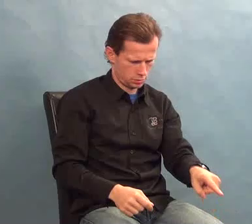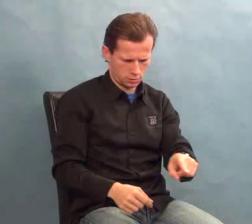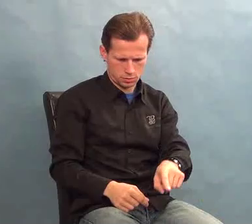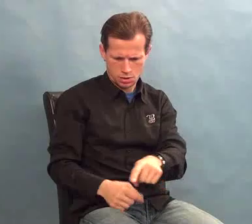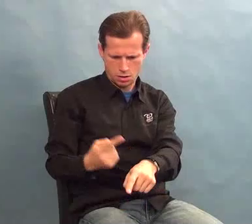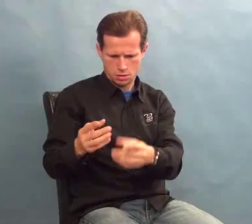Jeden zniknął.